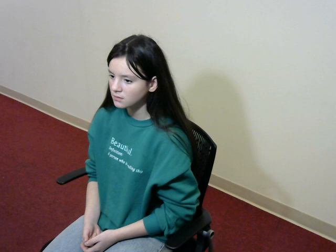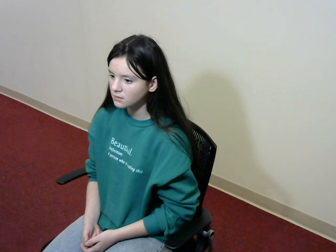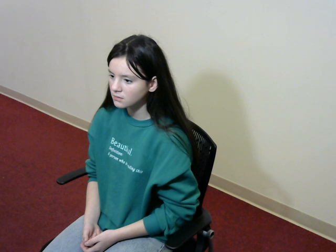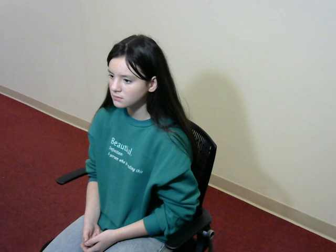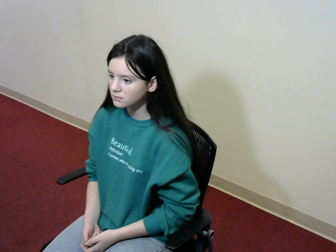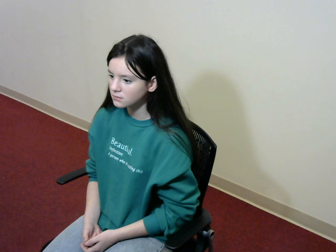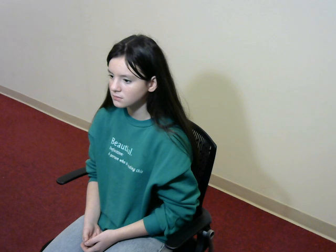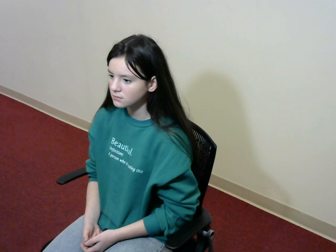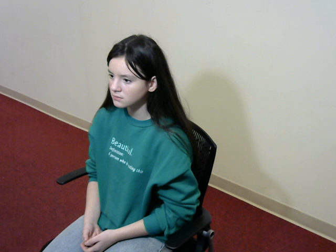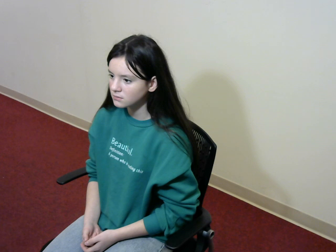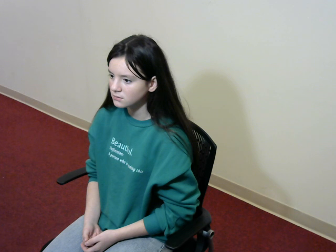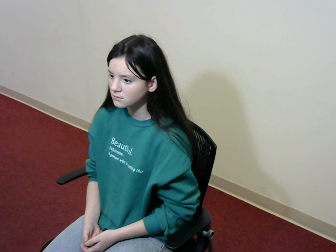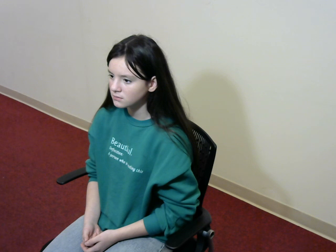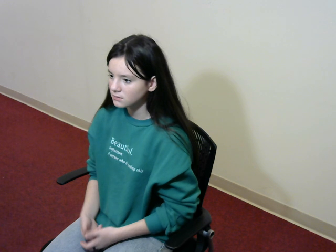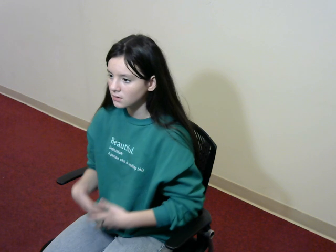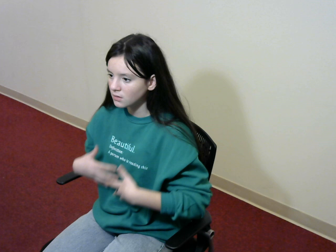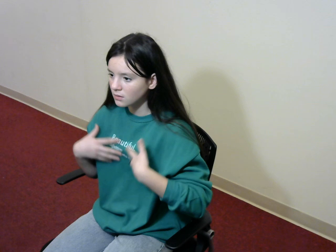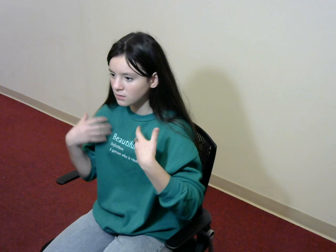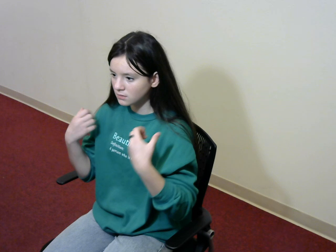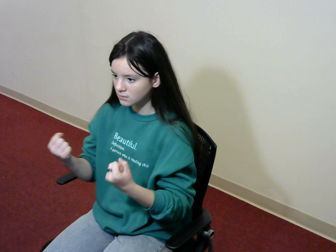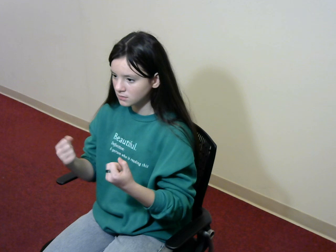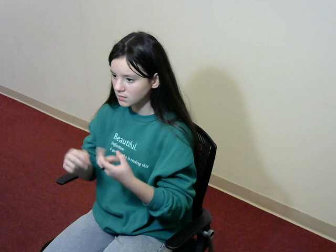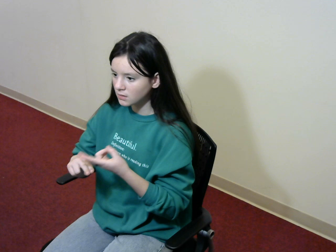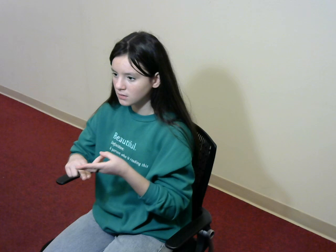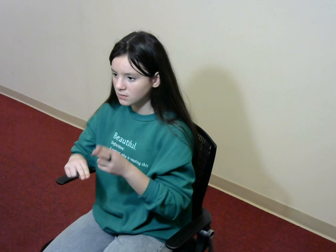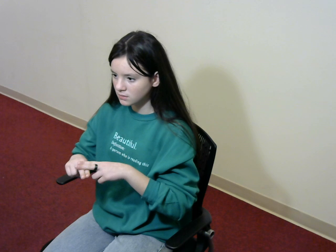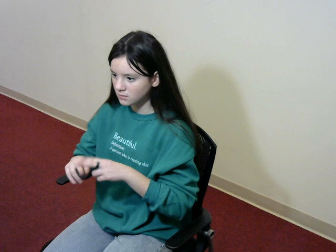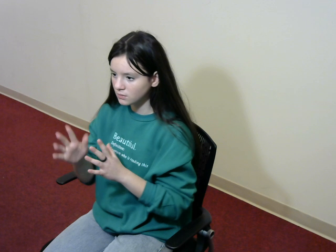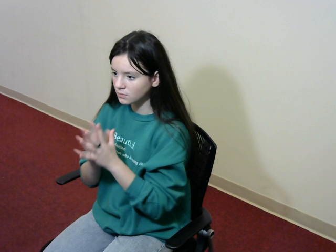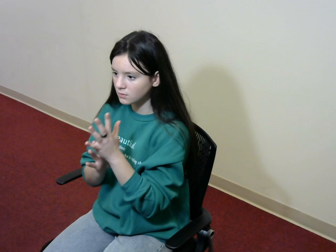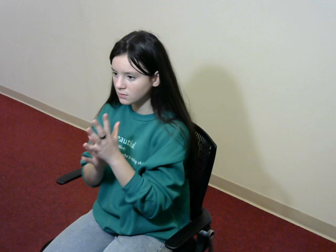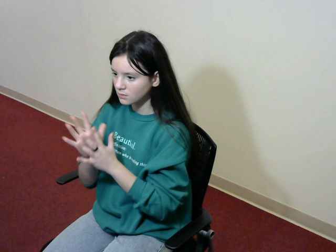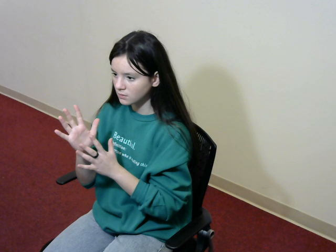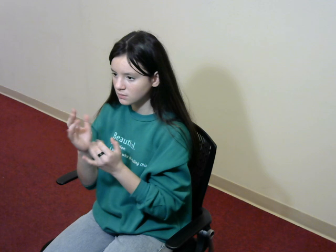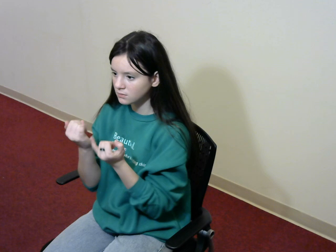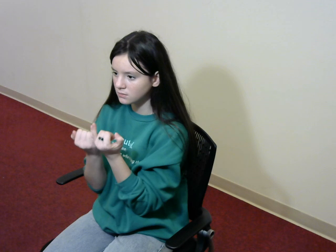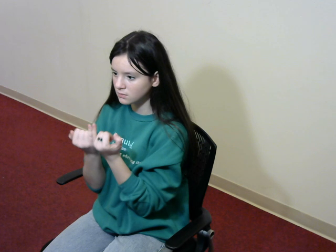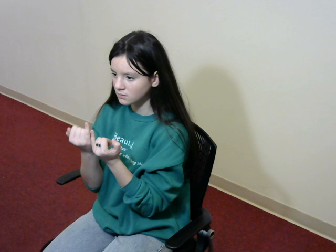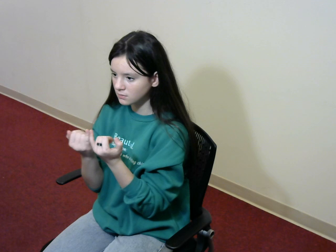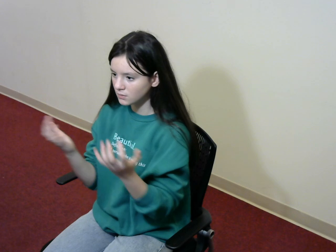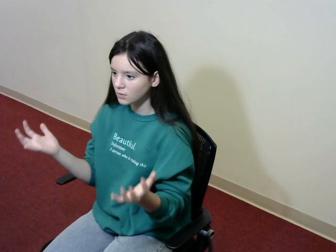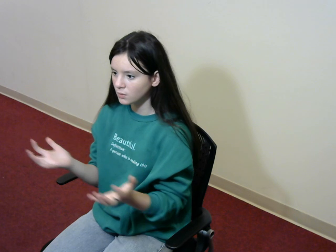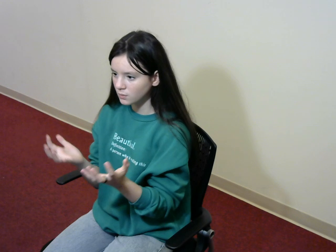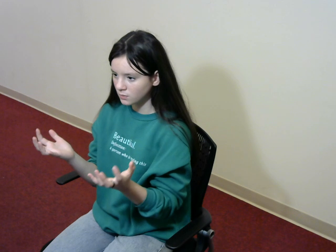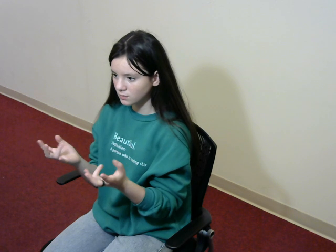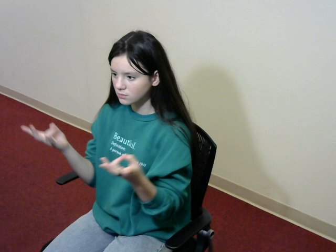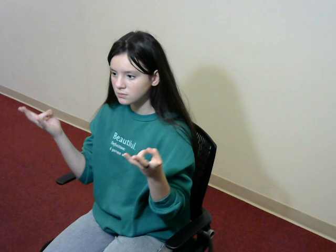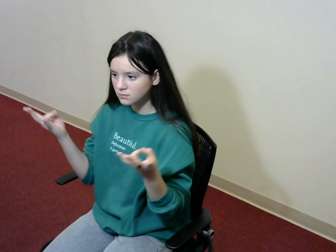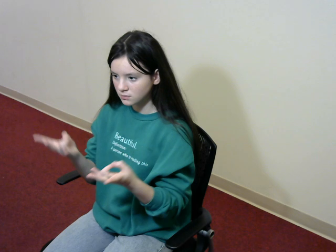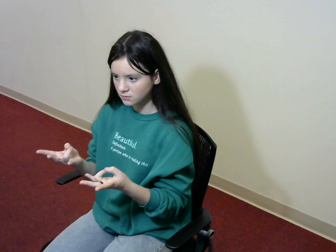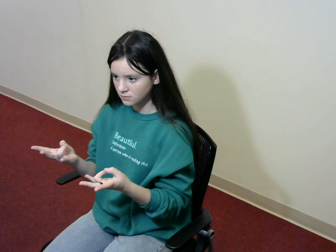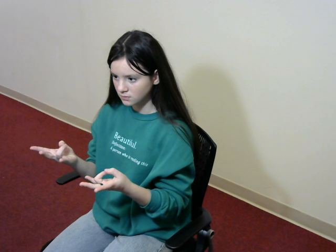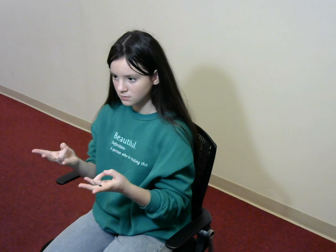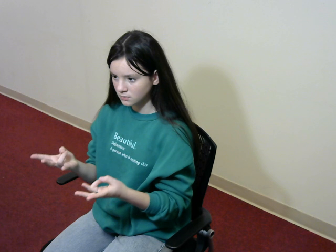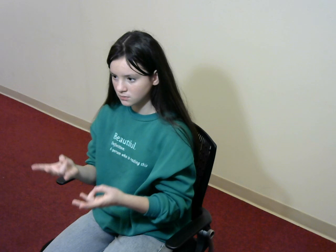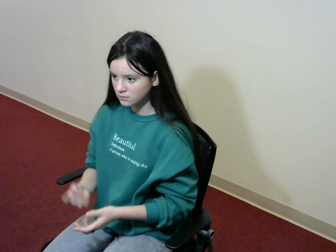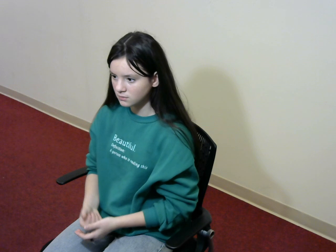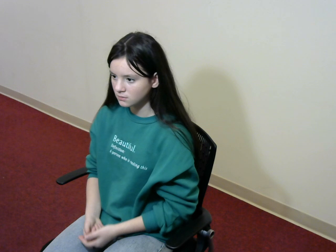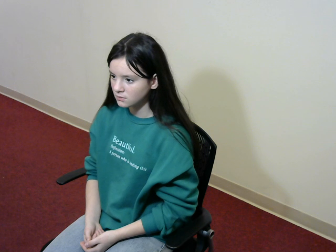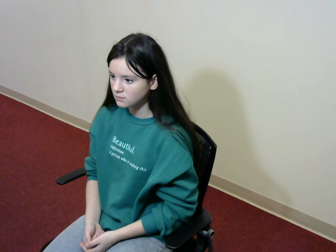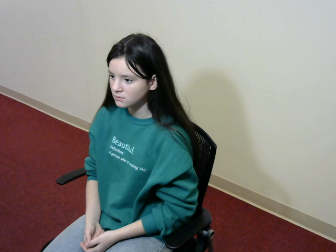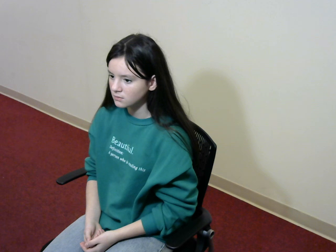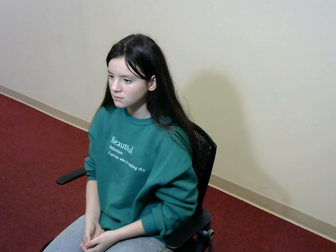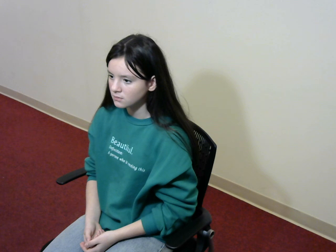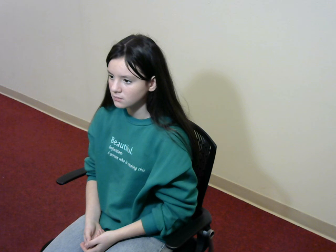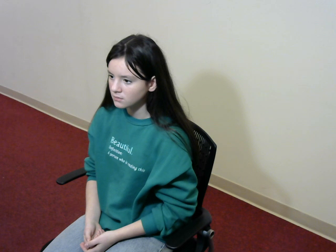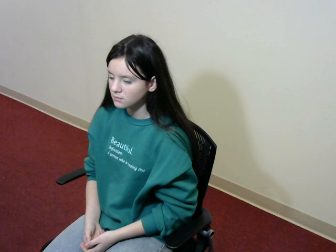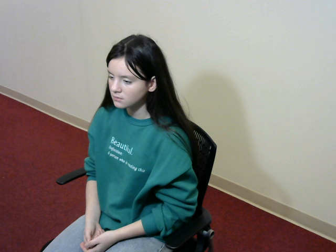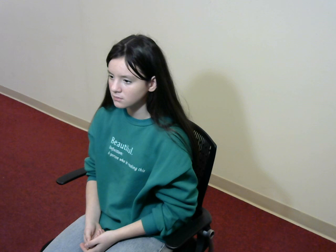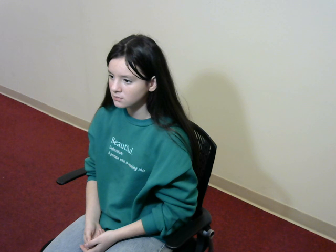Sağlamlığımız üçün bitkiləri qorumaq lazımdır